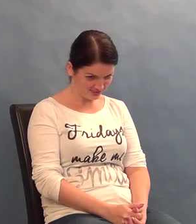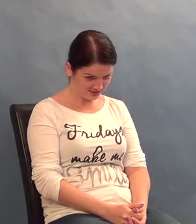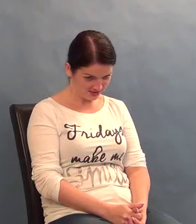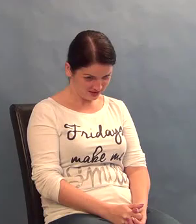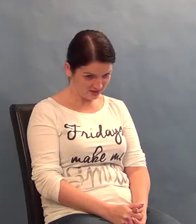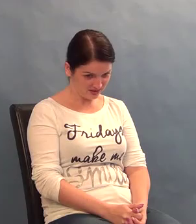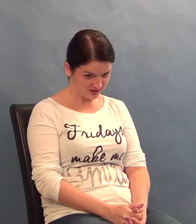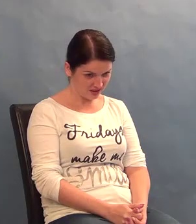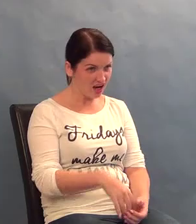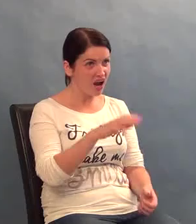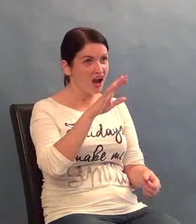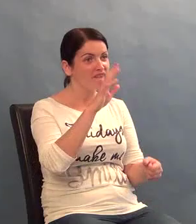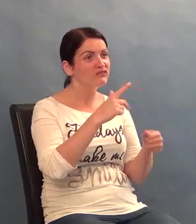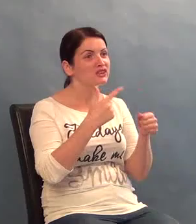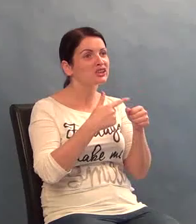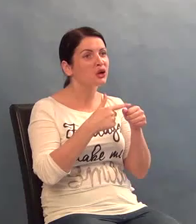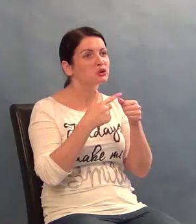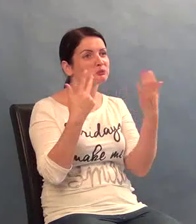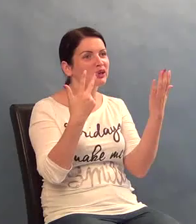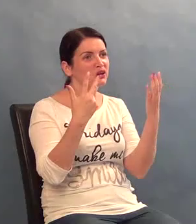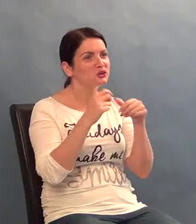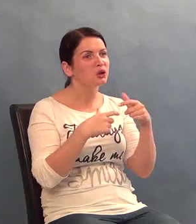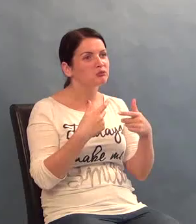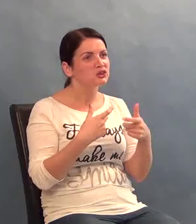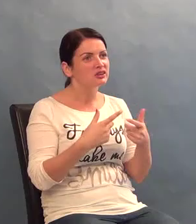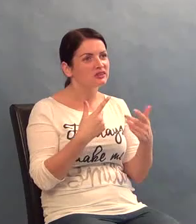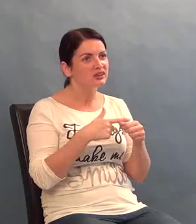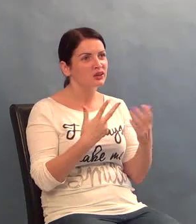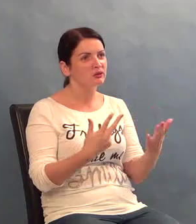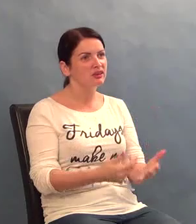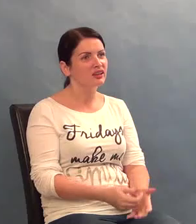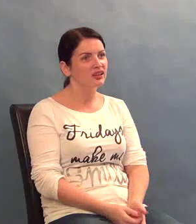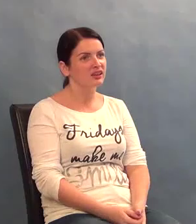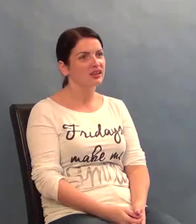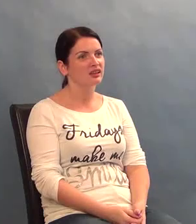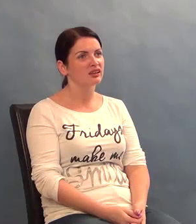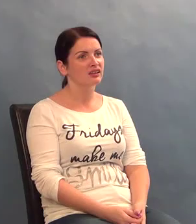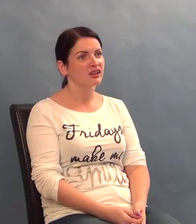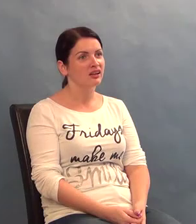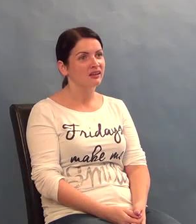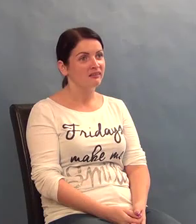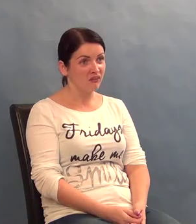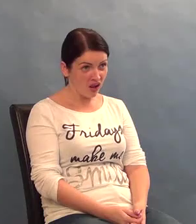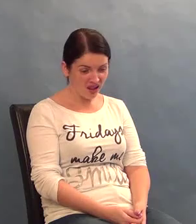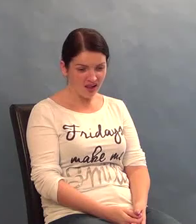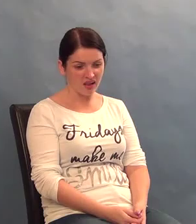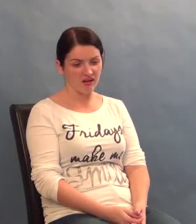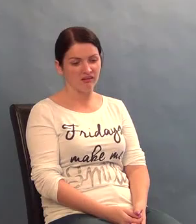Dwudziestego trzeciego lutego, a o której godzinie?